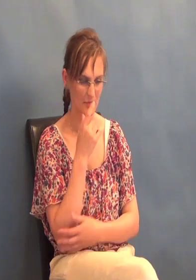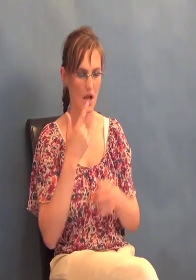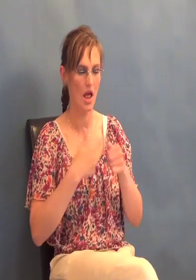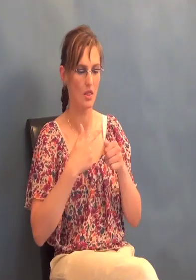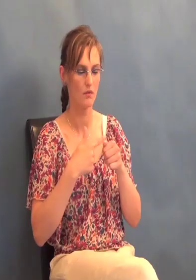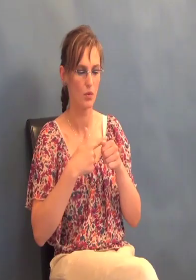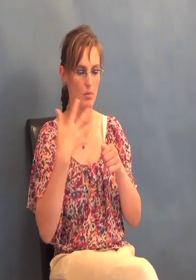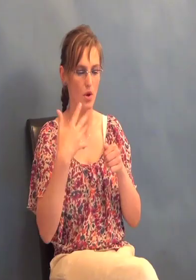Dwudziestego piątego?